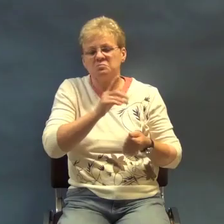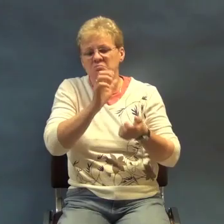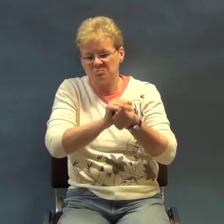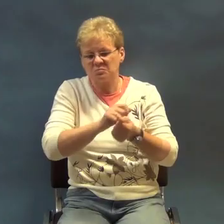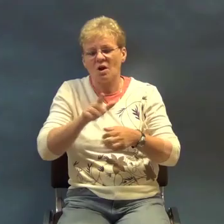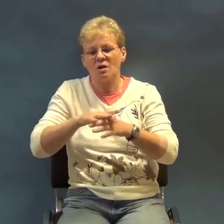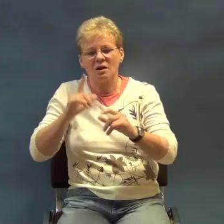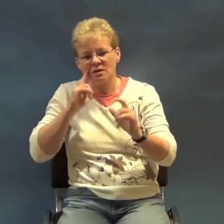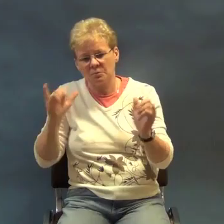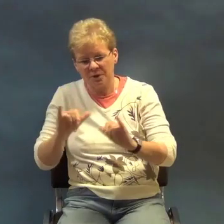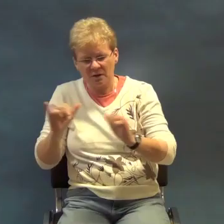A na dole koledzy imprezują.